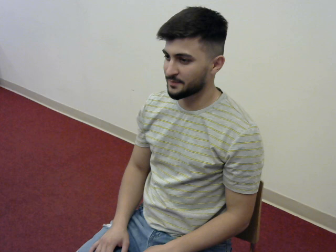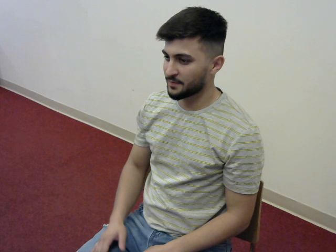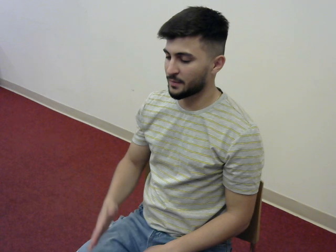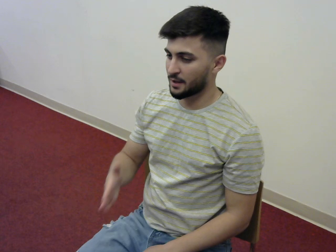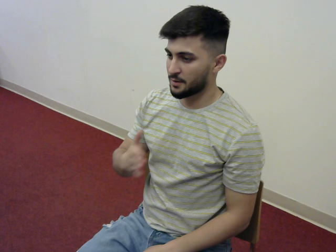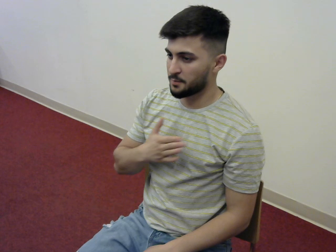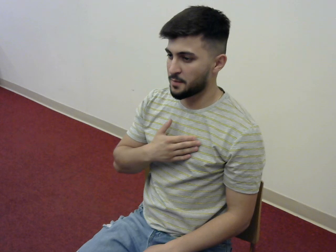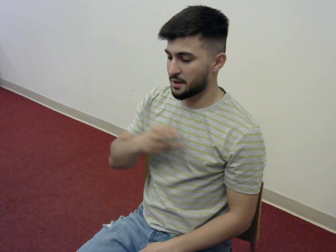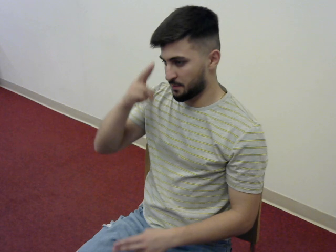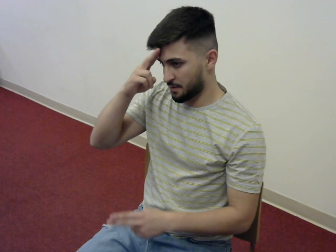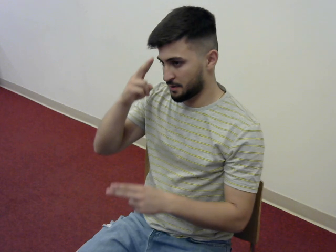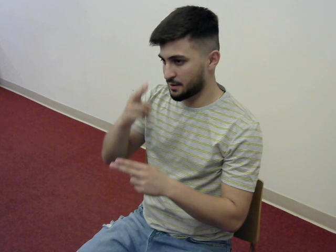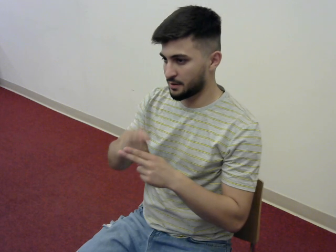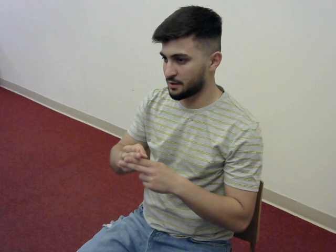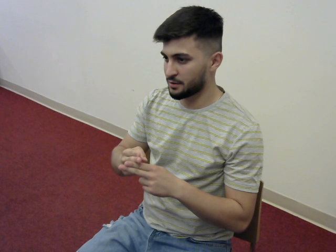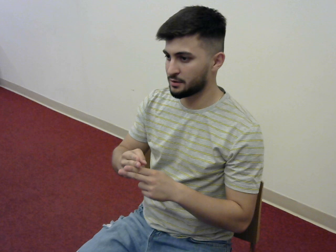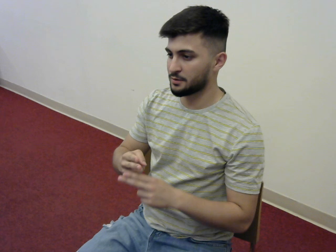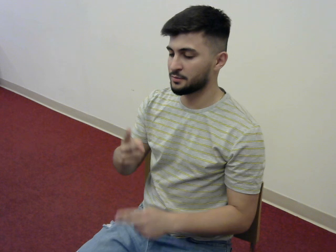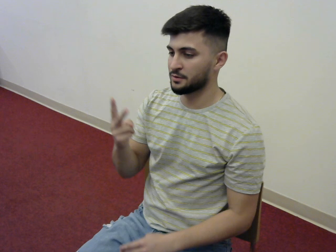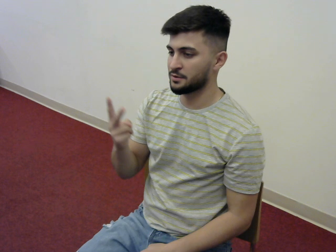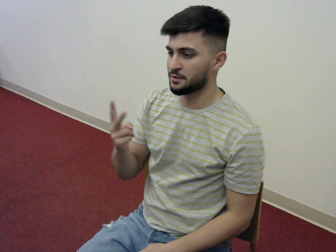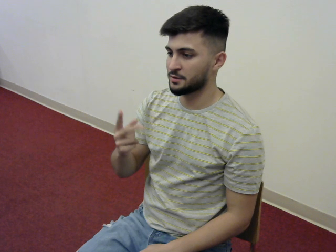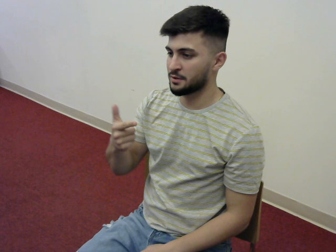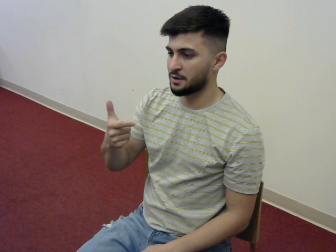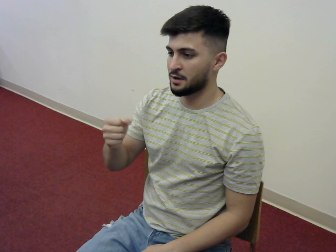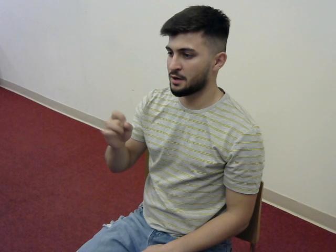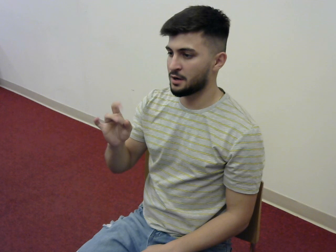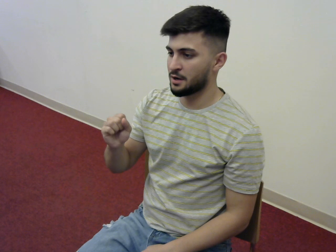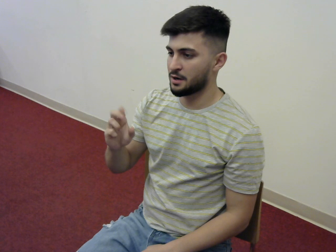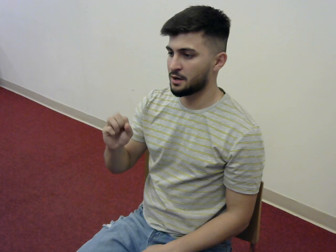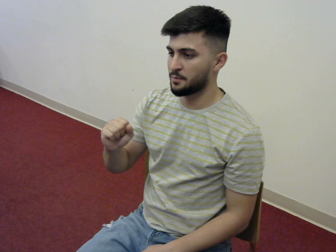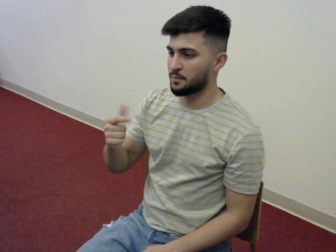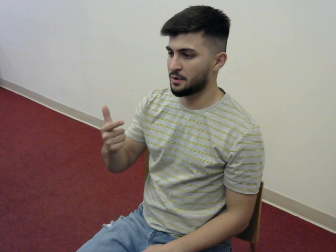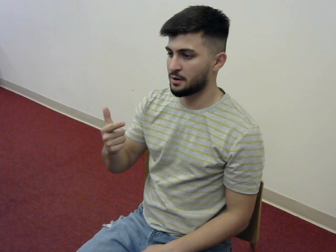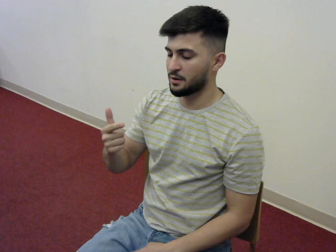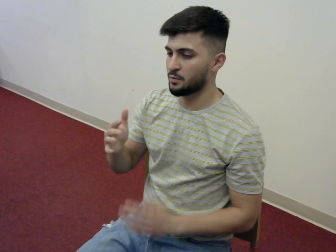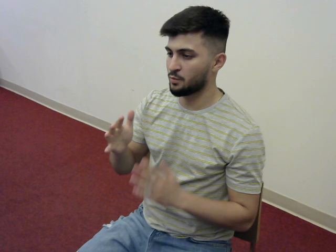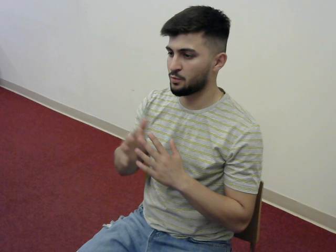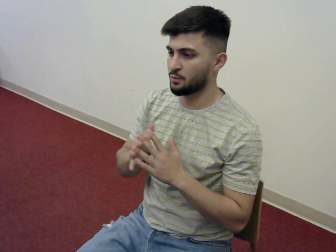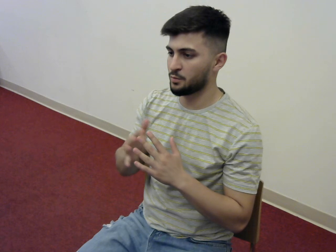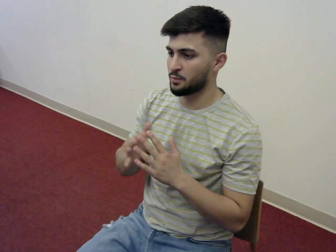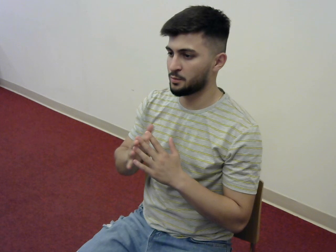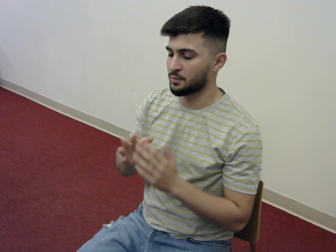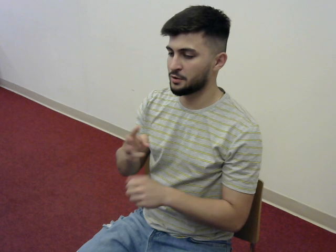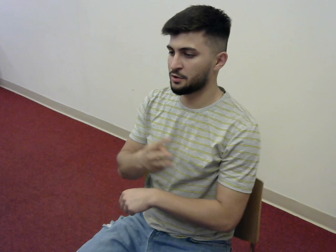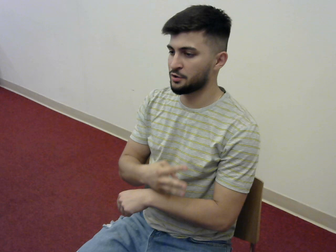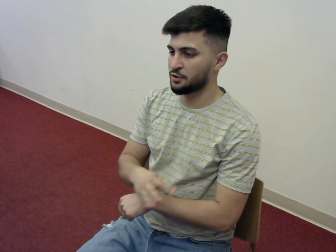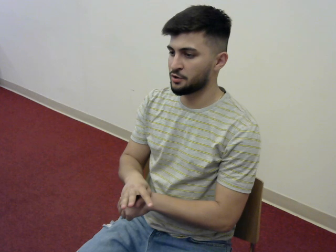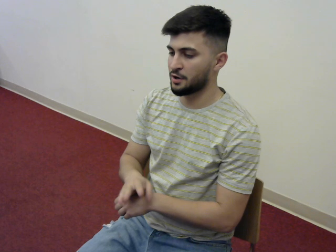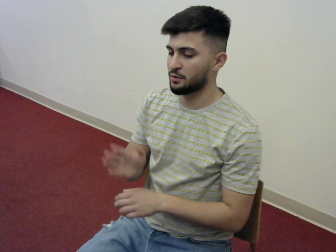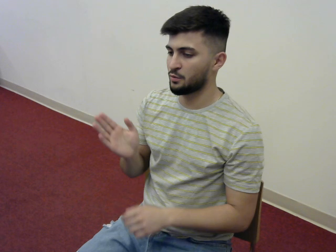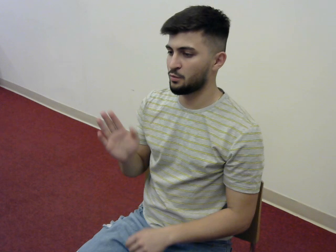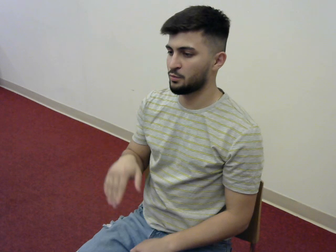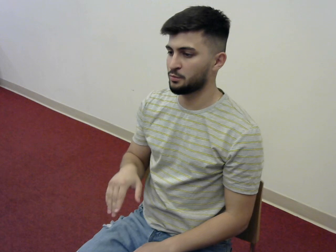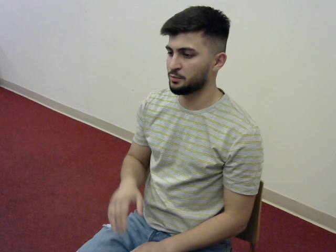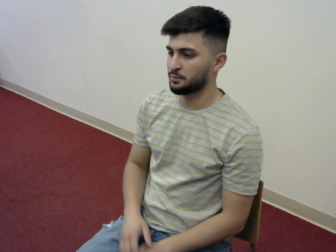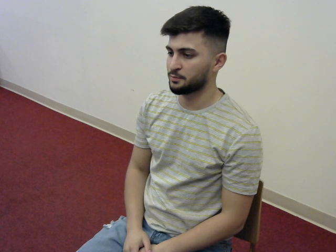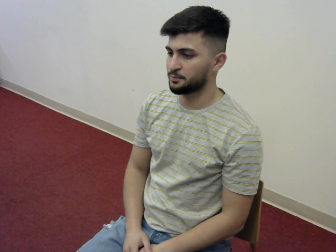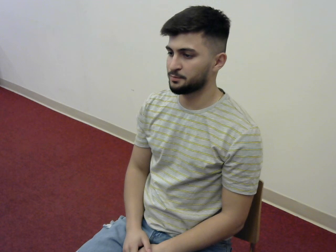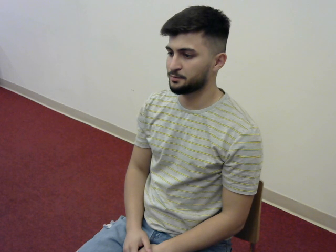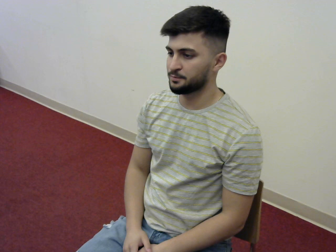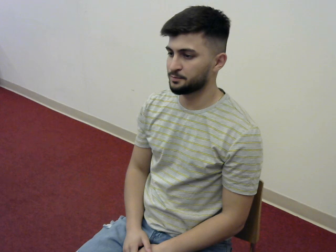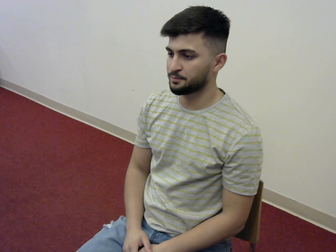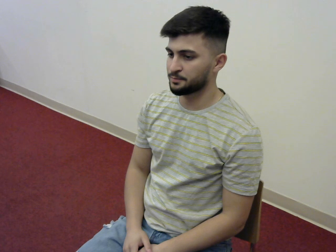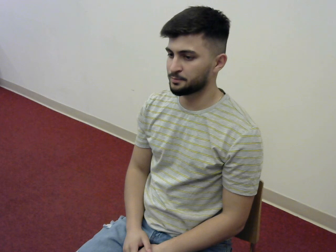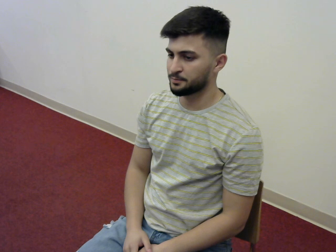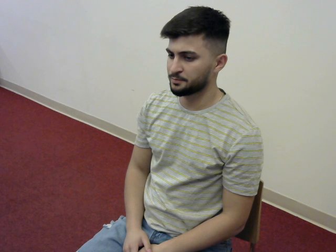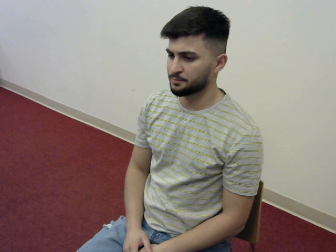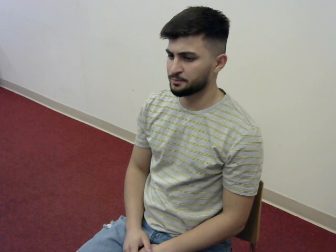Mənim qardaşım 2-ci Qarabağ müharibəsində şəhid olub